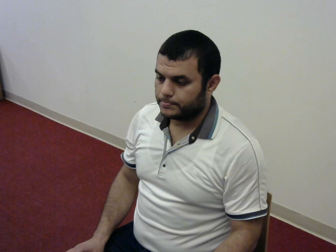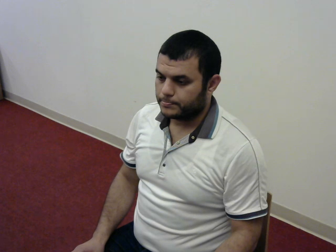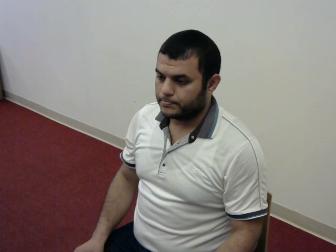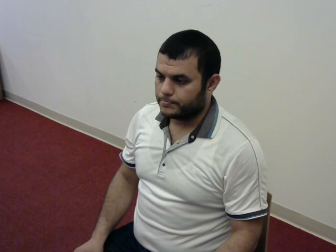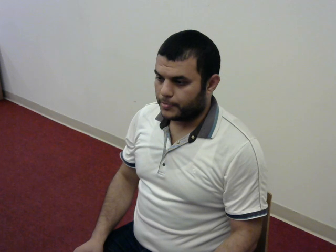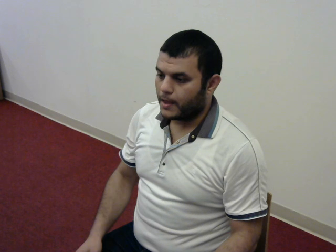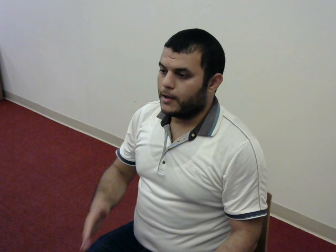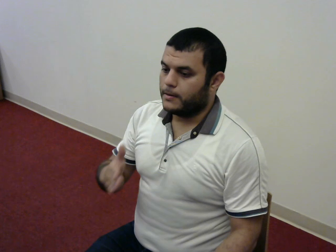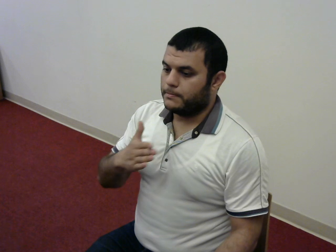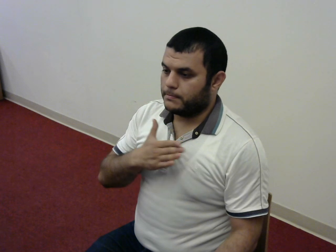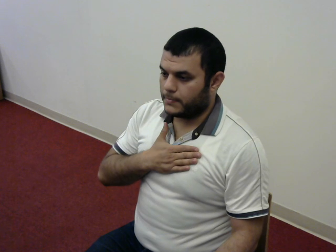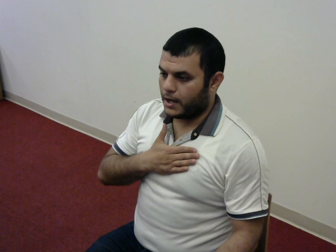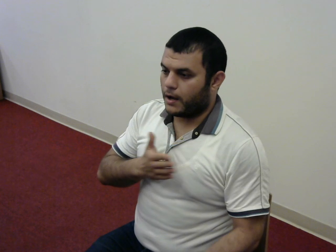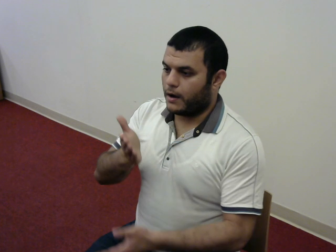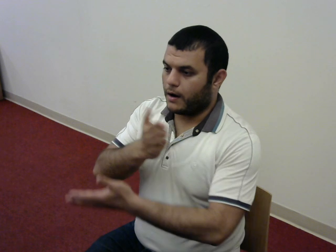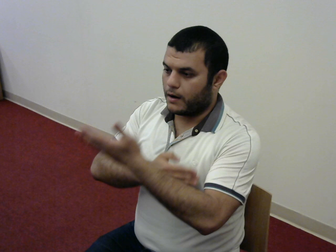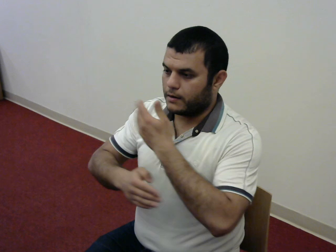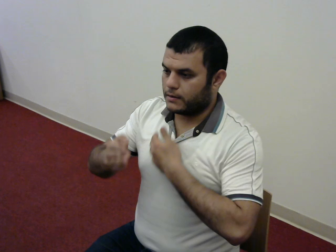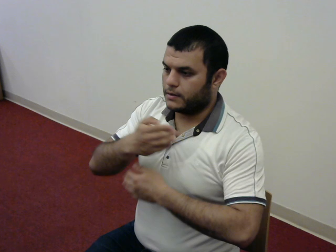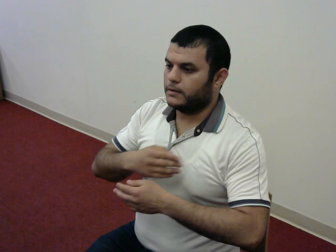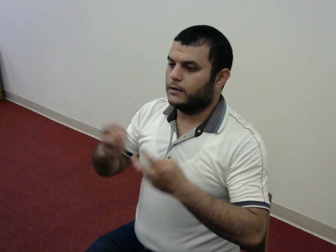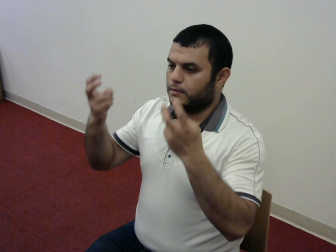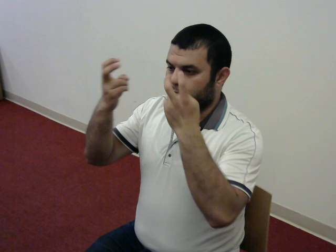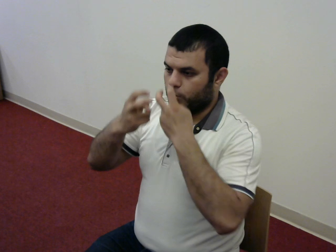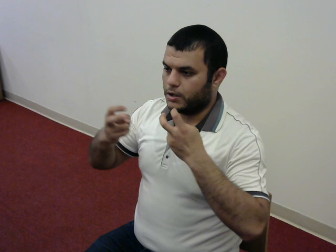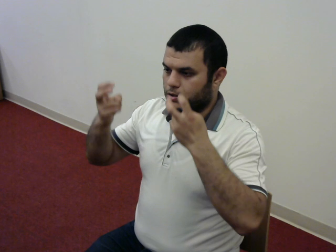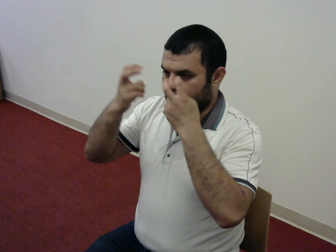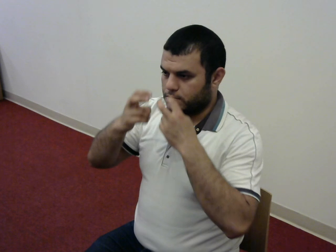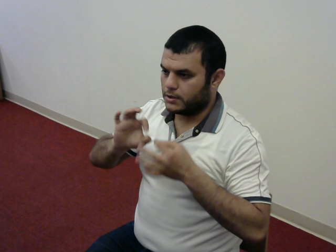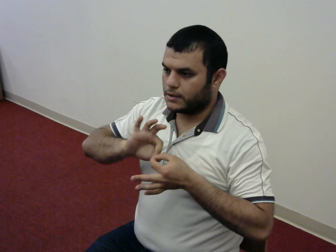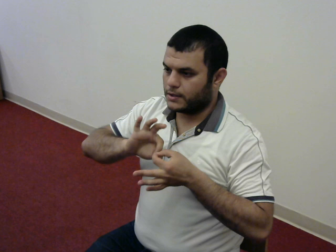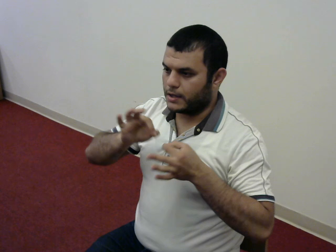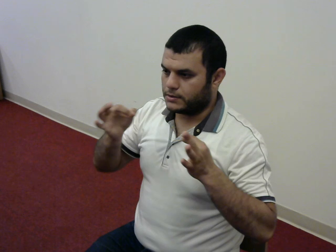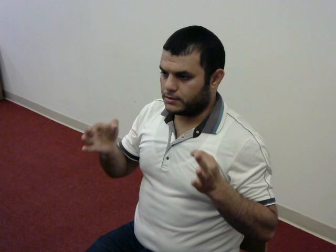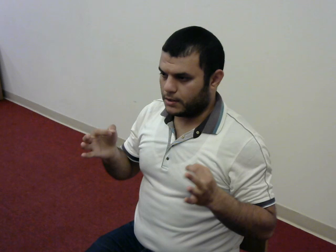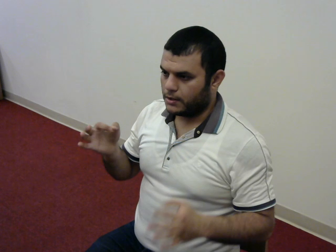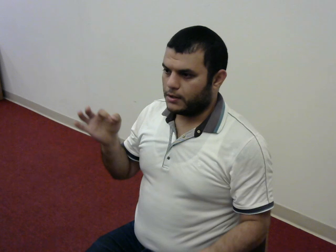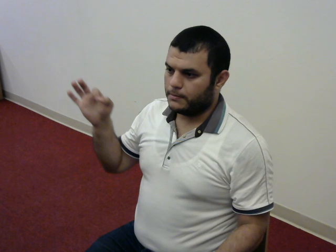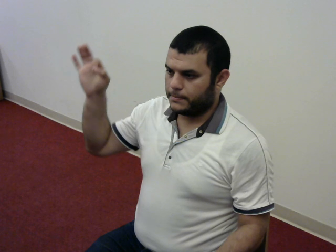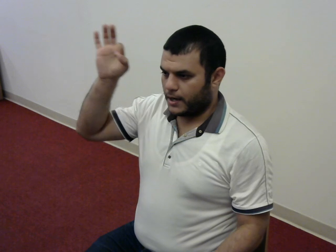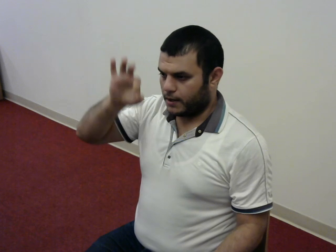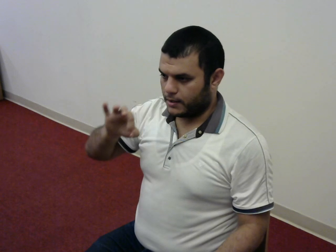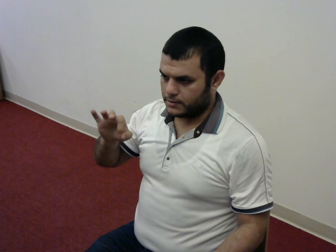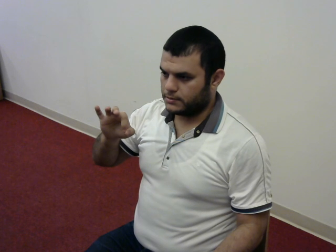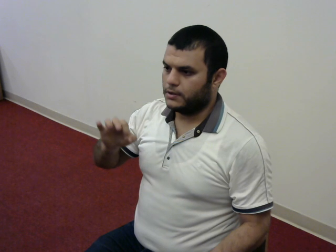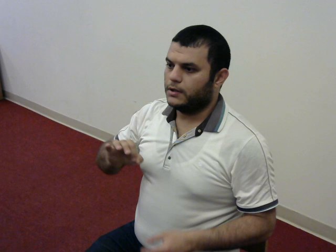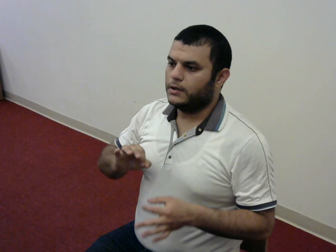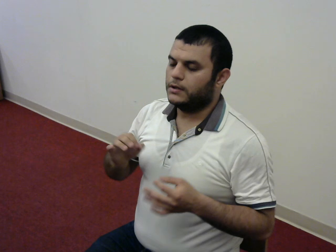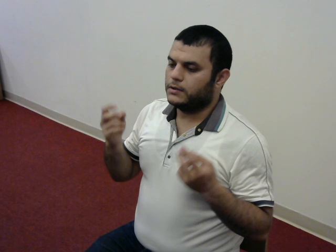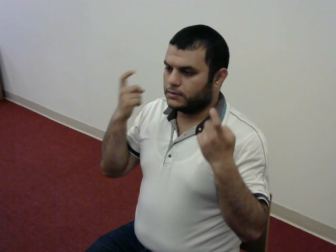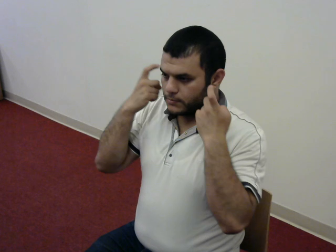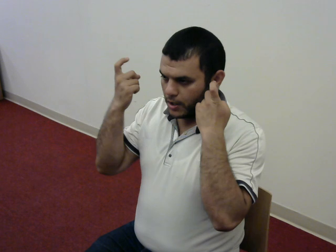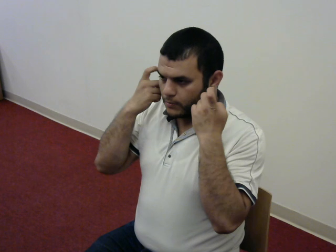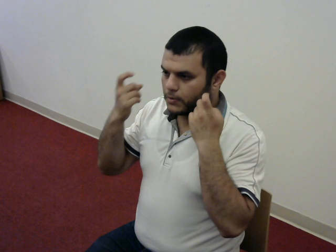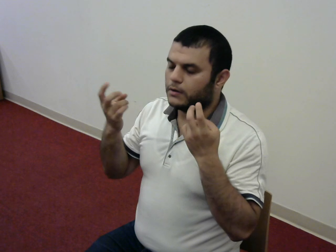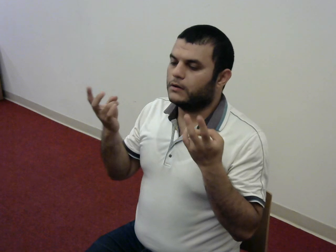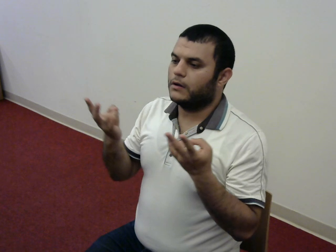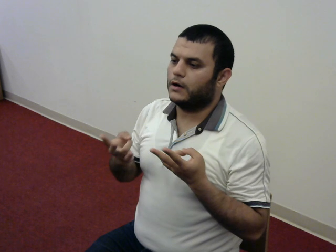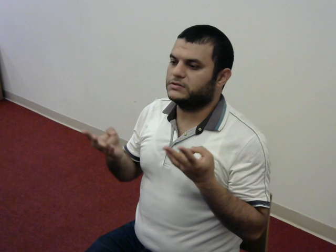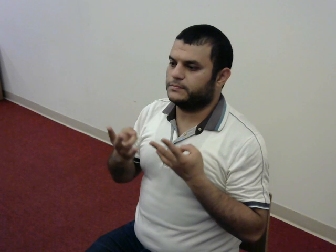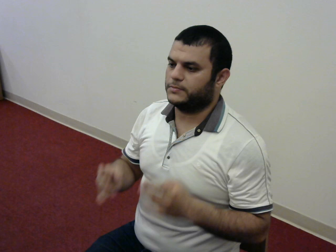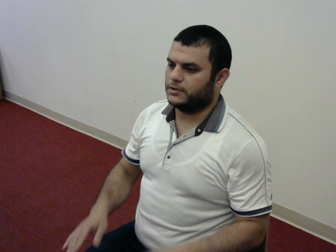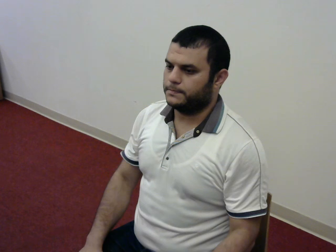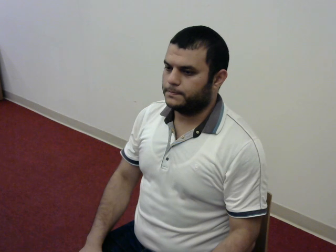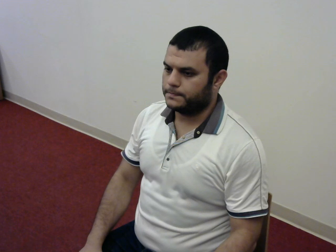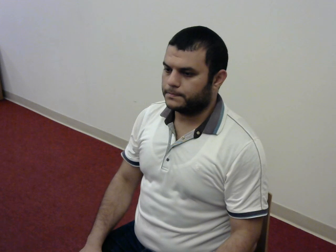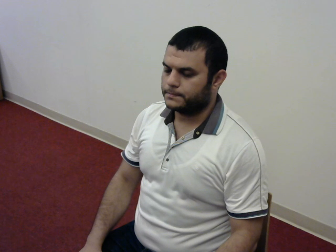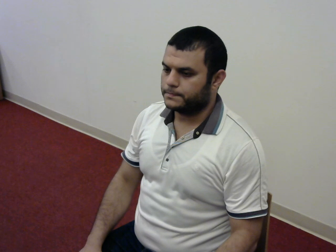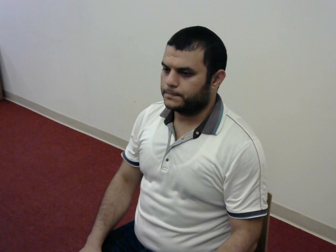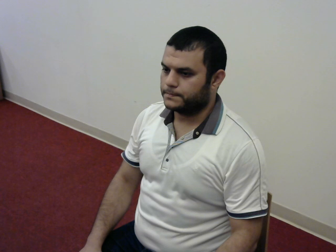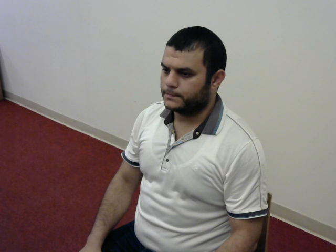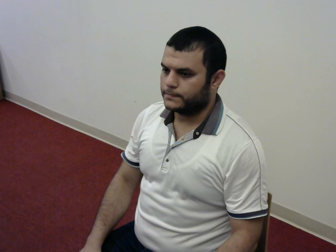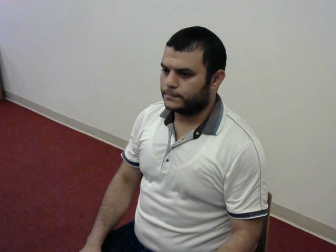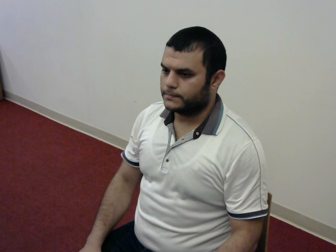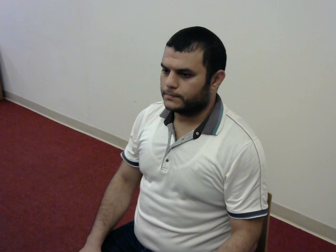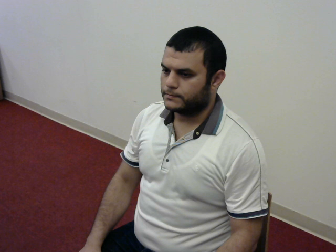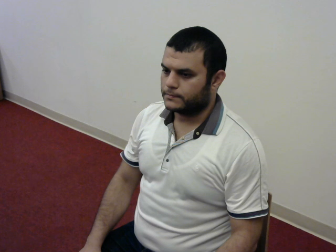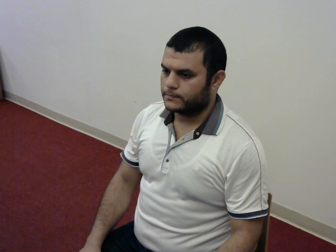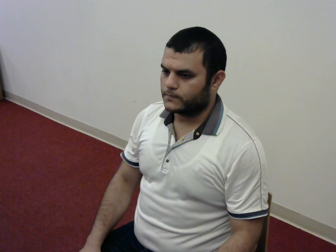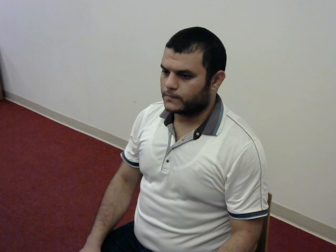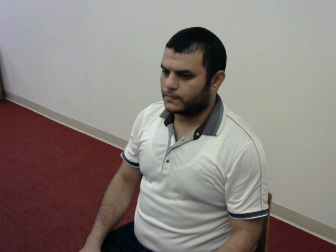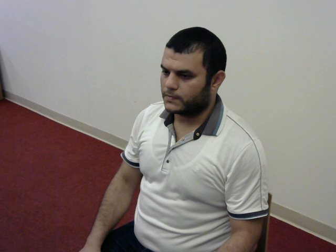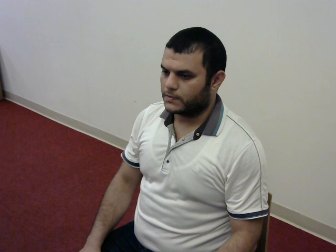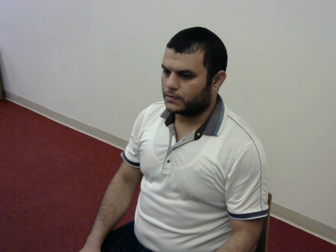Mənə əlillik müayinəsinin nəticəsi barədə məlumat lazımdır